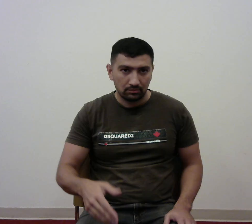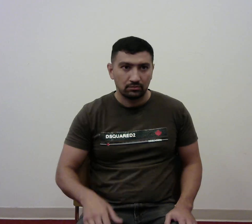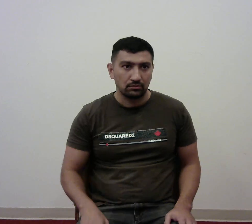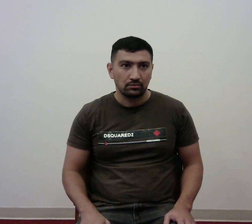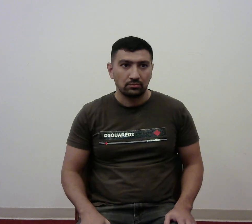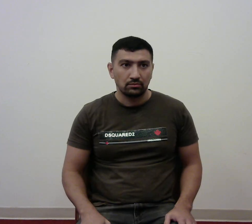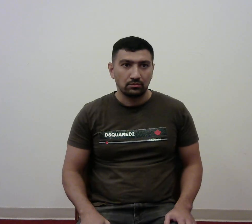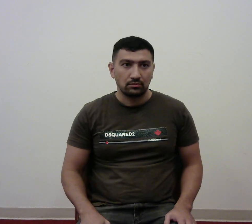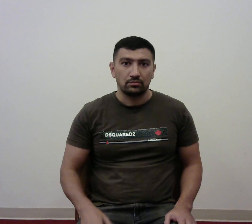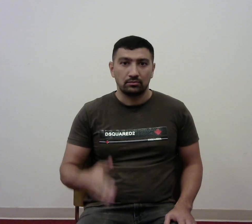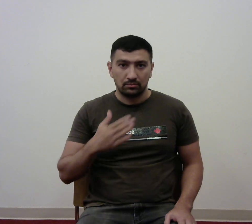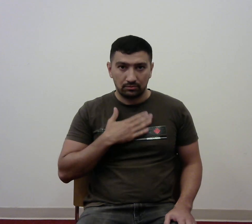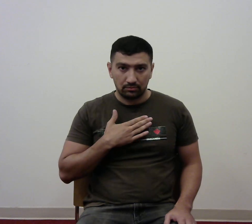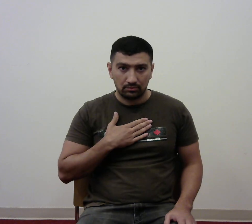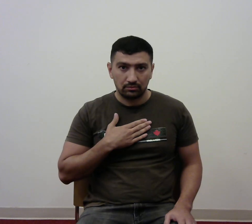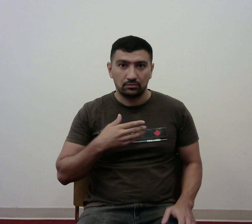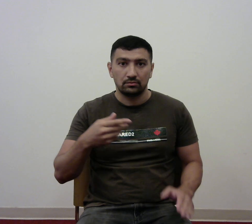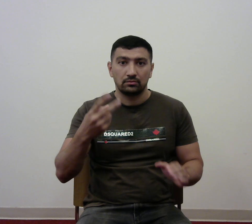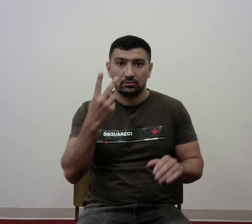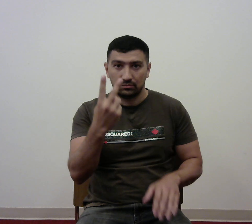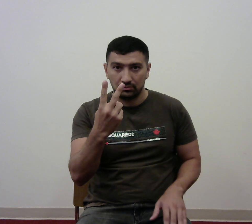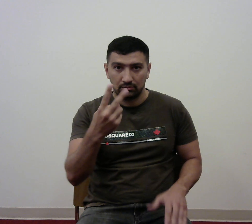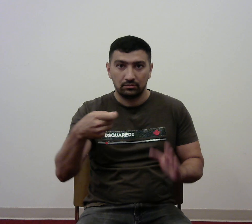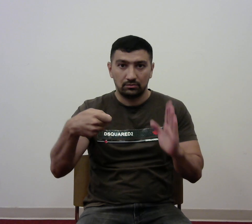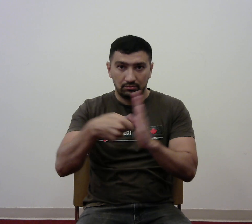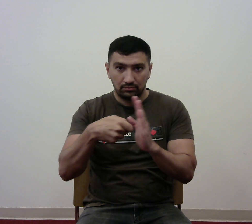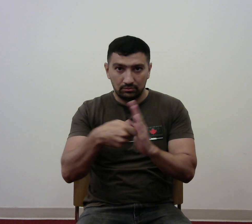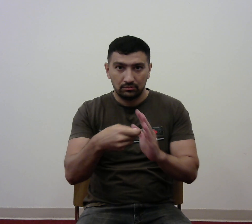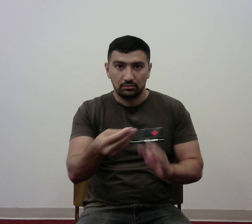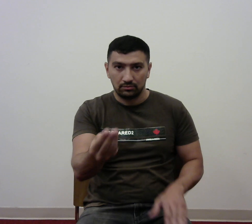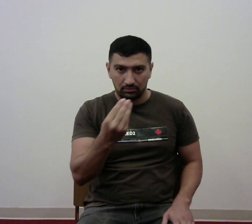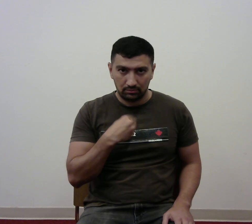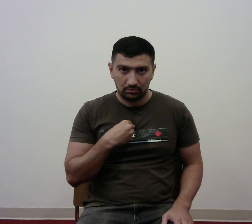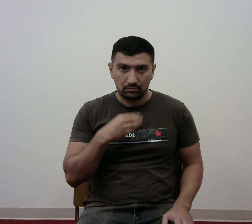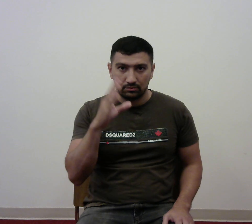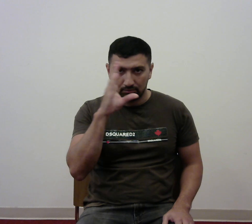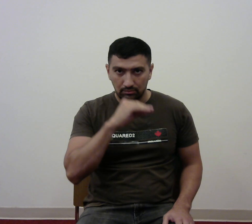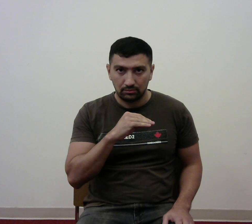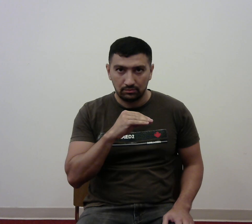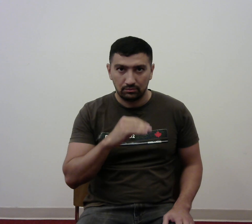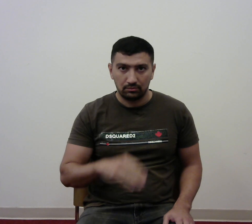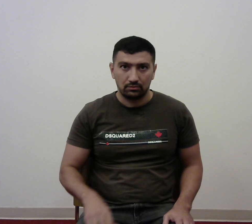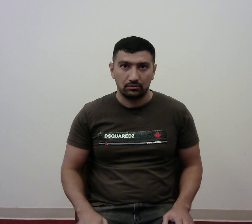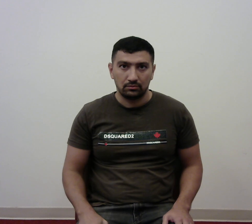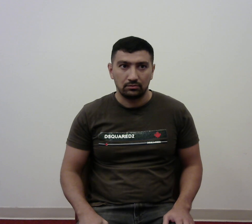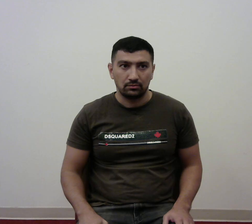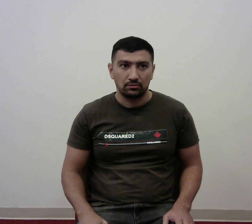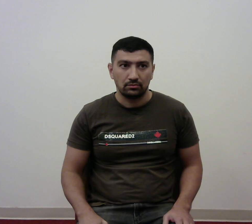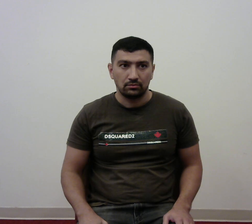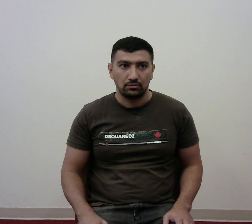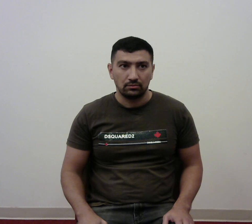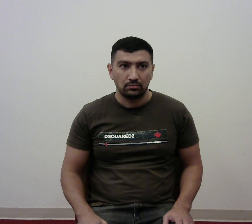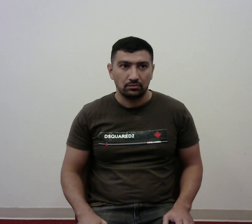Mənə 2 bilet verə bilərsinizmi?